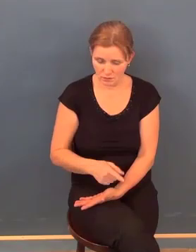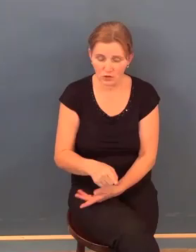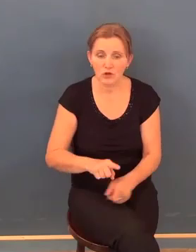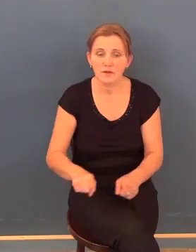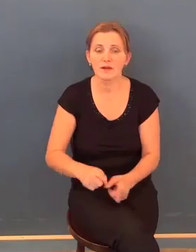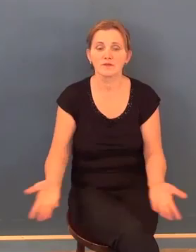To znaczy?